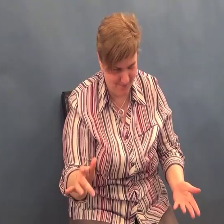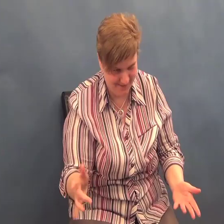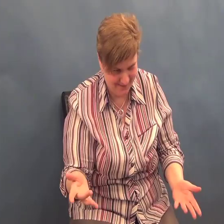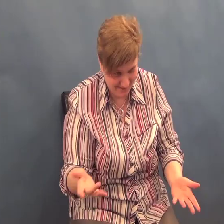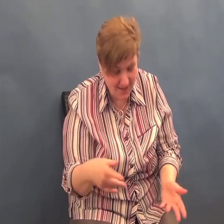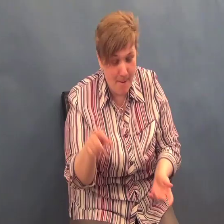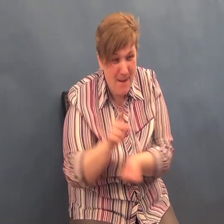Ta mysz wyskoczyła z nory.